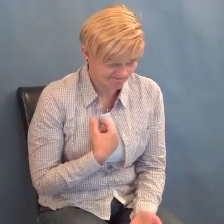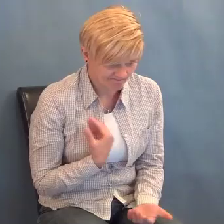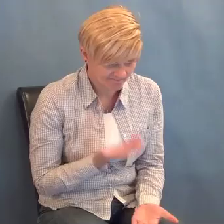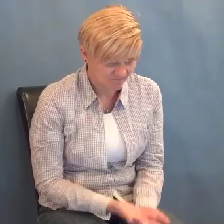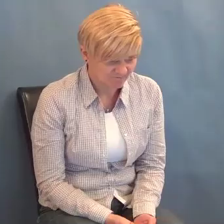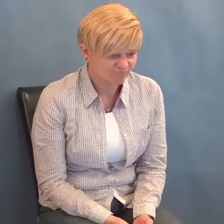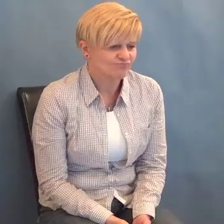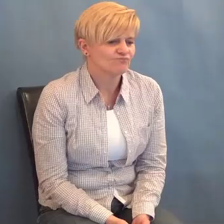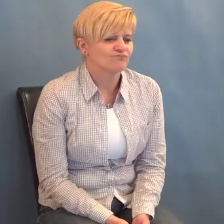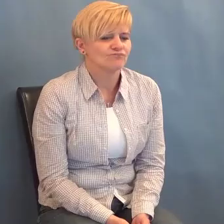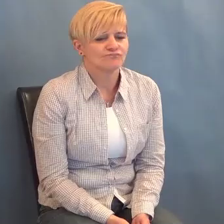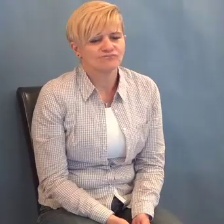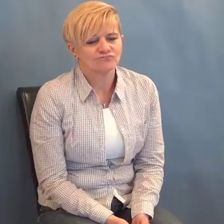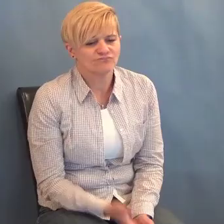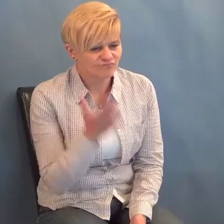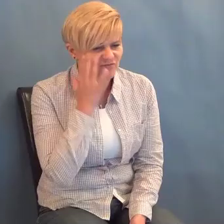Mam zaproponować?